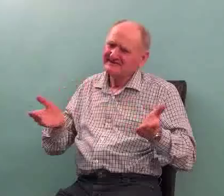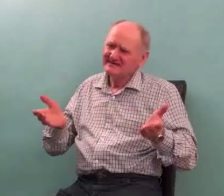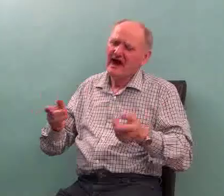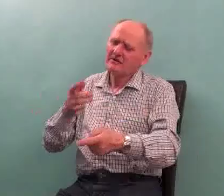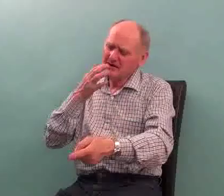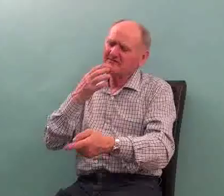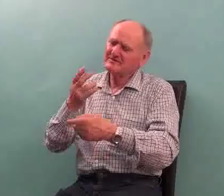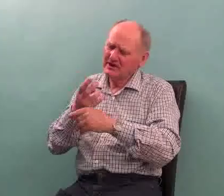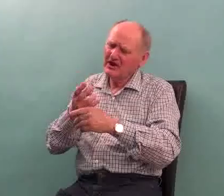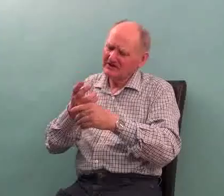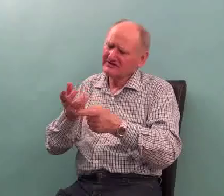Tu mówią, że oszukują.